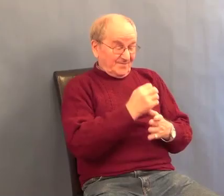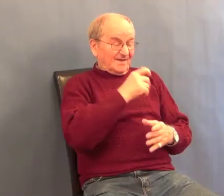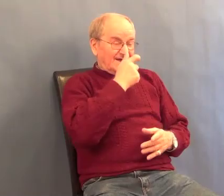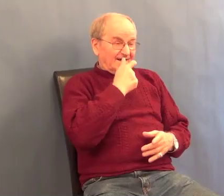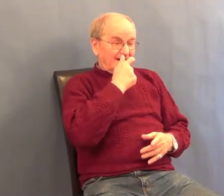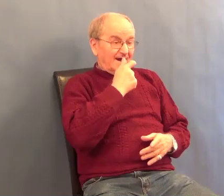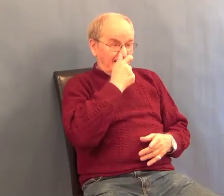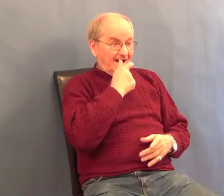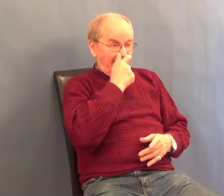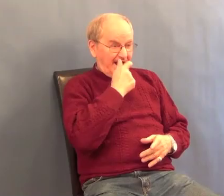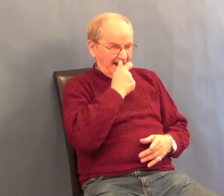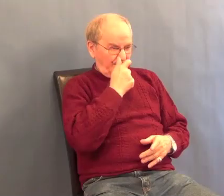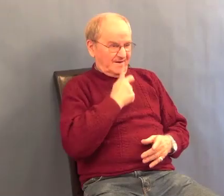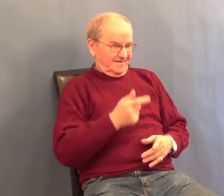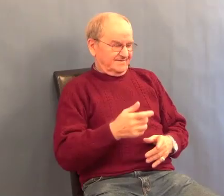To Charlie Chaplin.